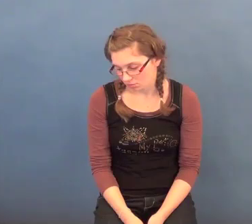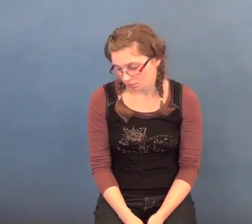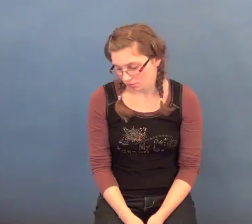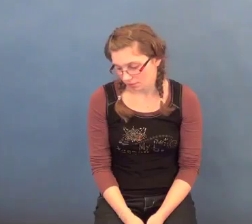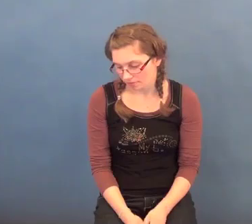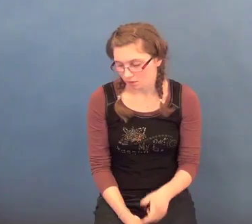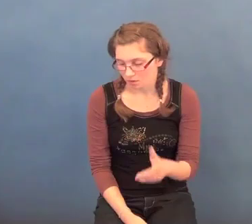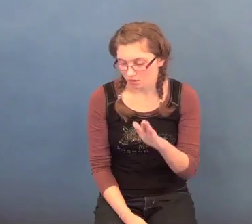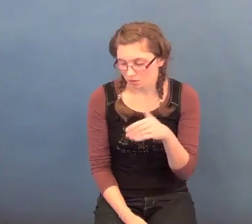Na przykład...